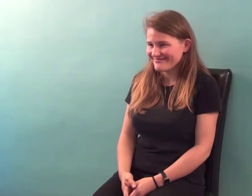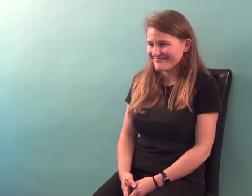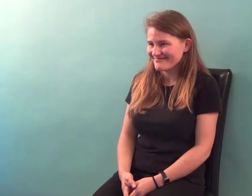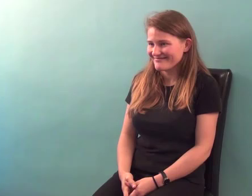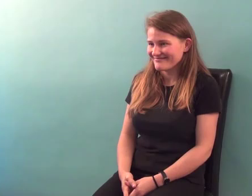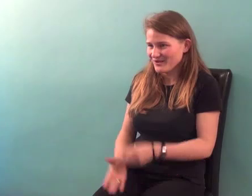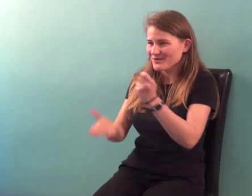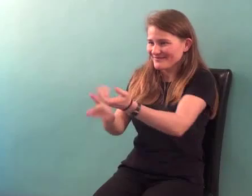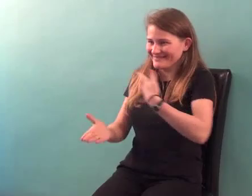Kupisz mi bilet.